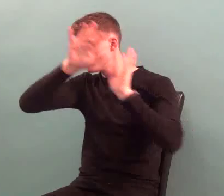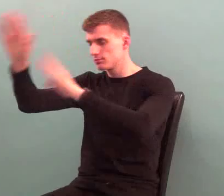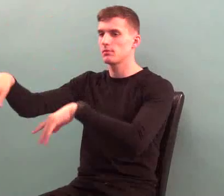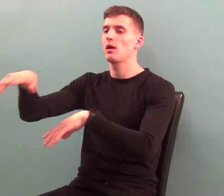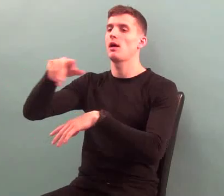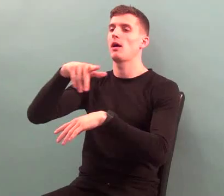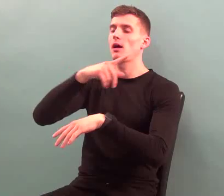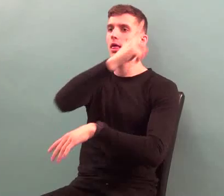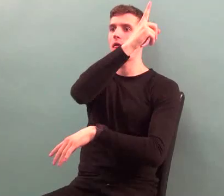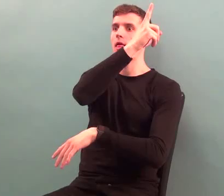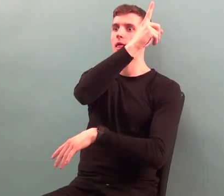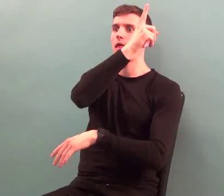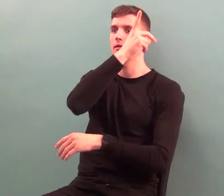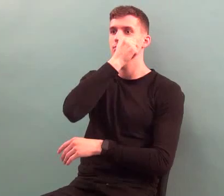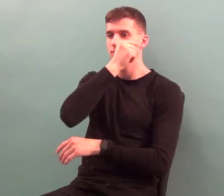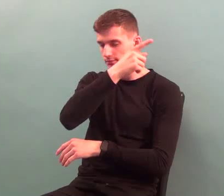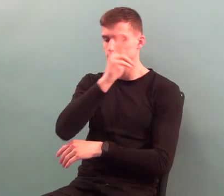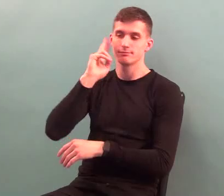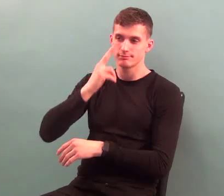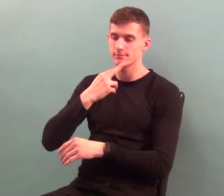Na górze śpi Głuchy.